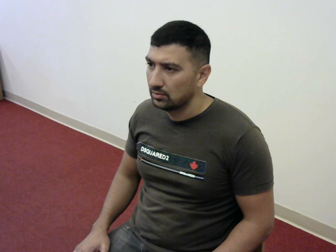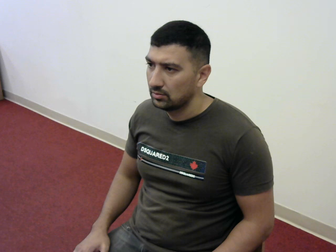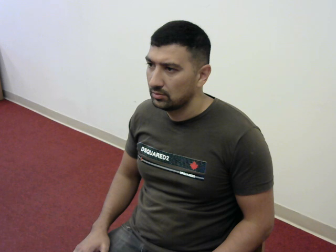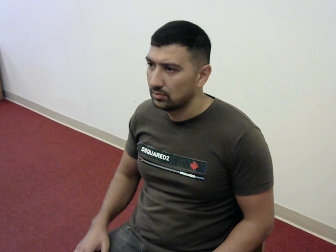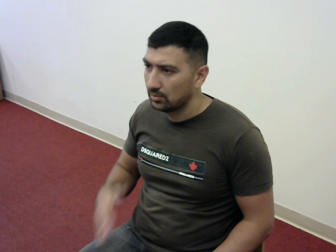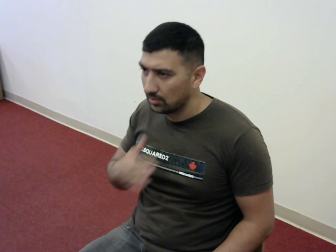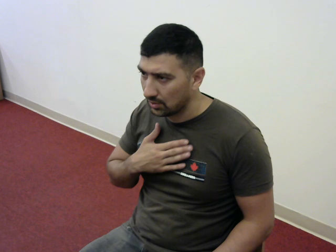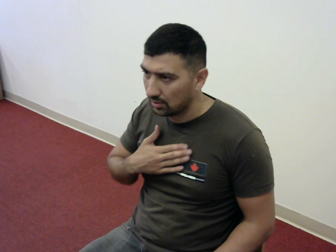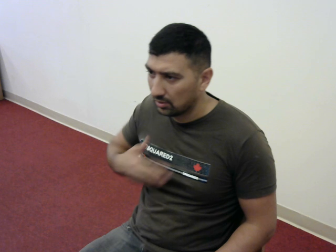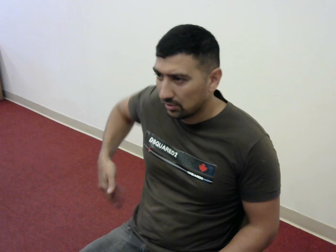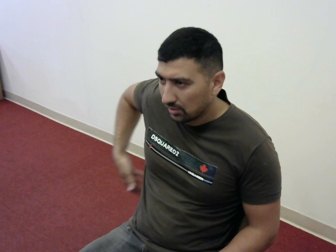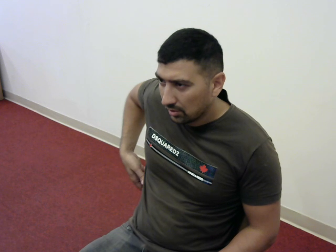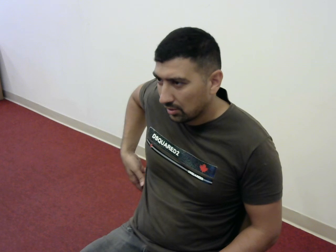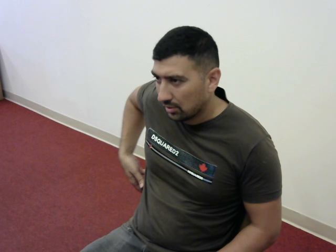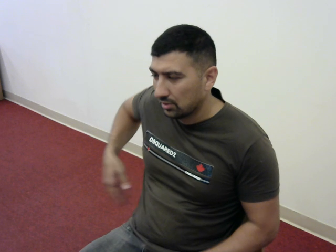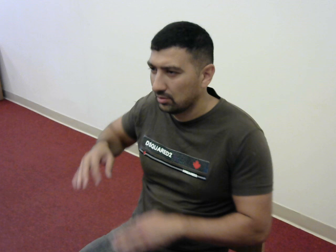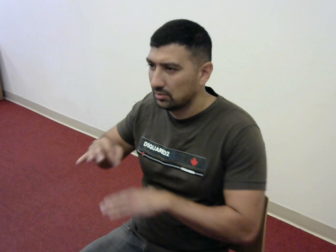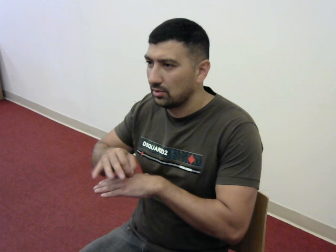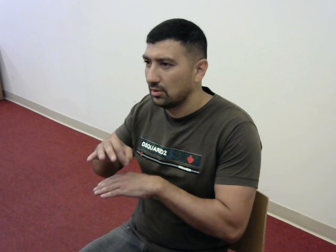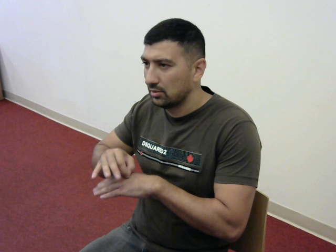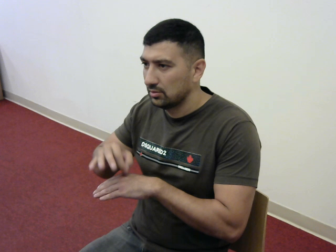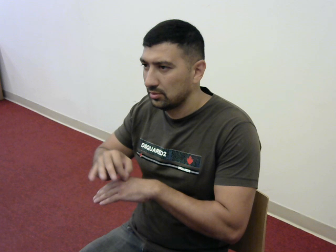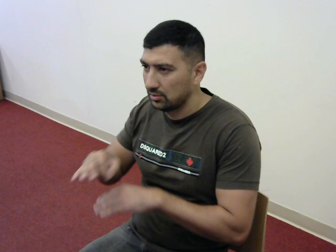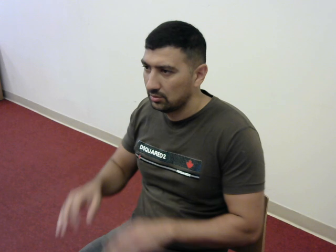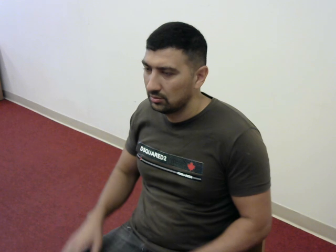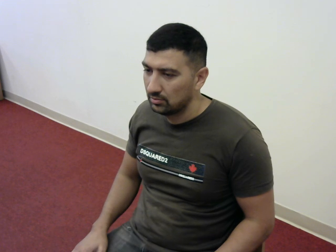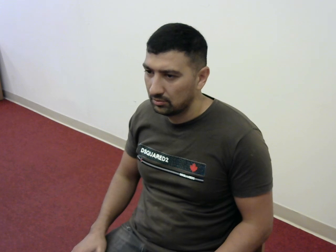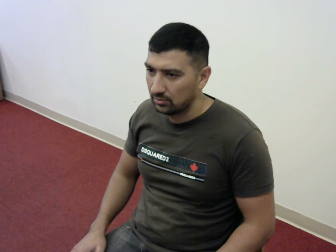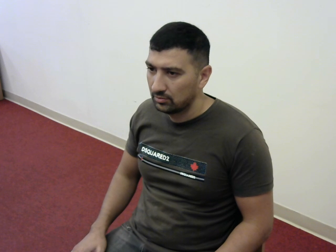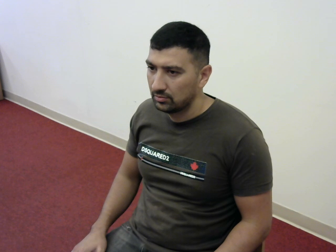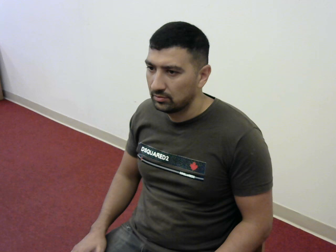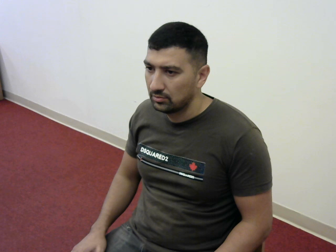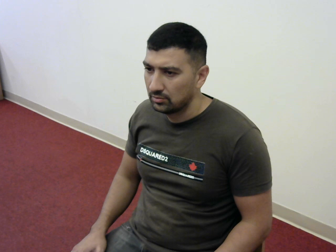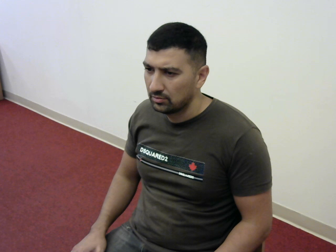Mənim belim ağrıyır